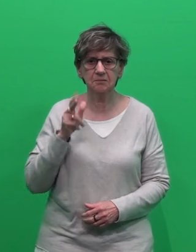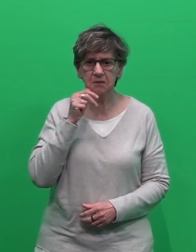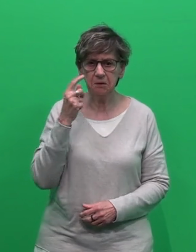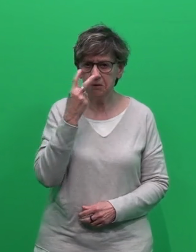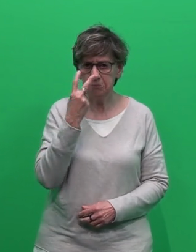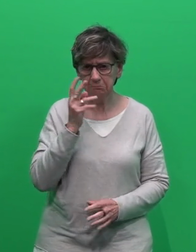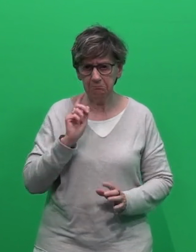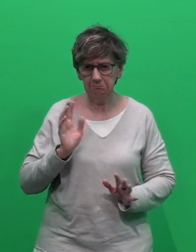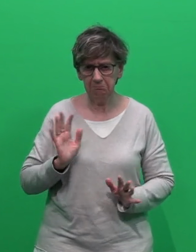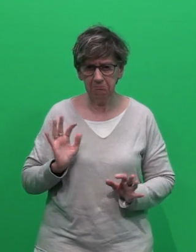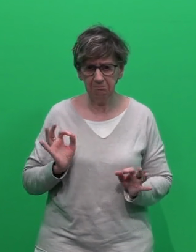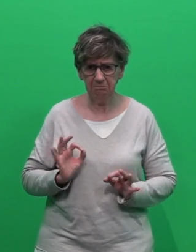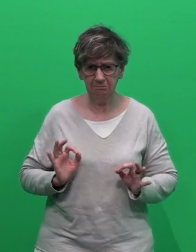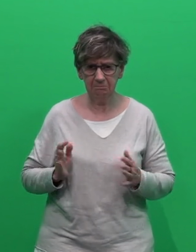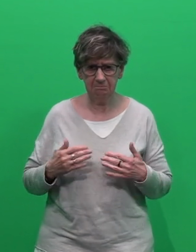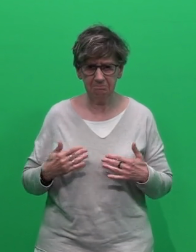No em fan mal els ulls, no tinc res.